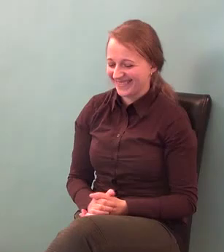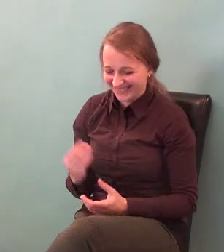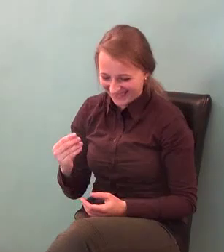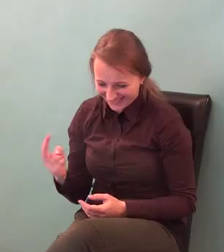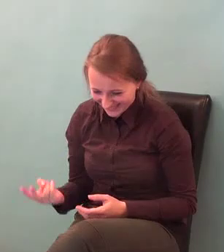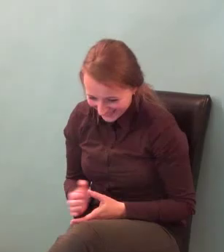Jeszcze drugi.